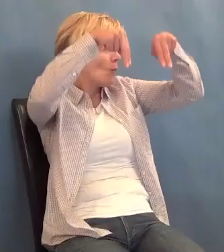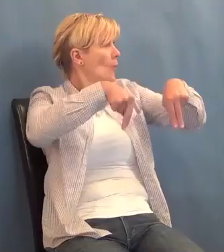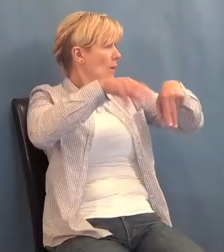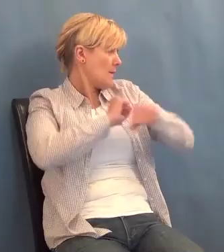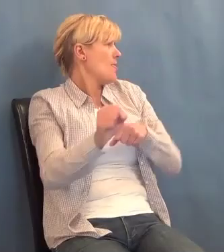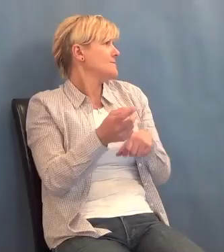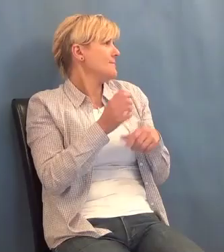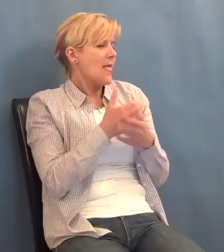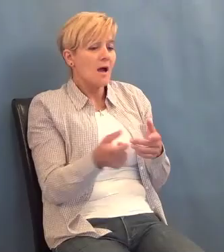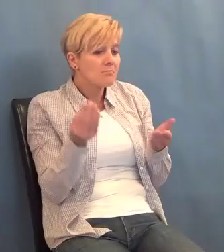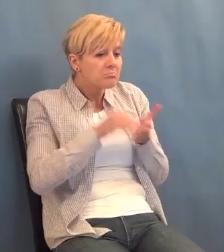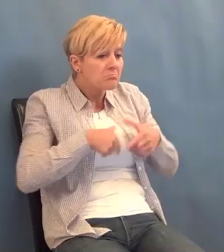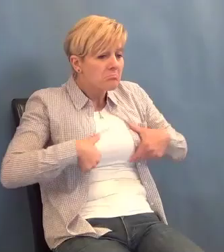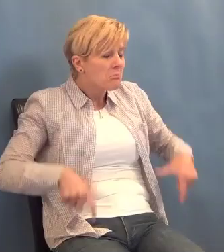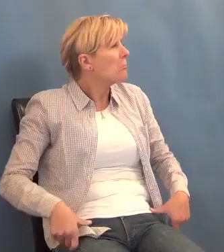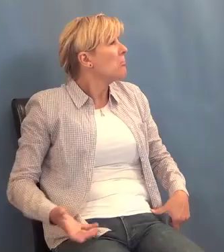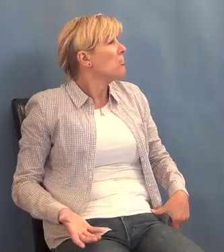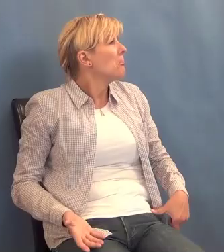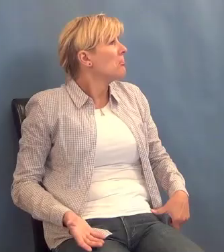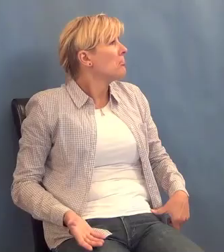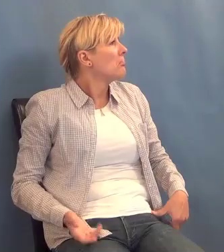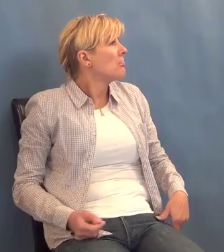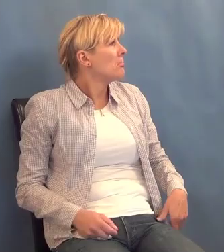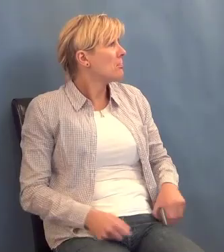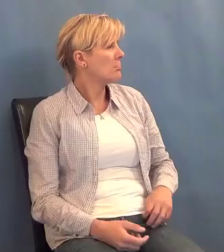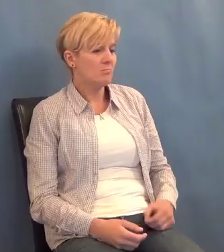Są dwie osoby, są, a dołożono bikini, po co?